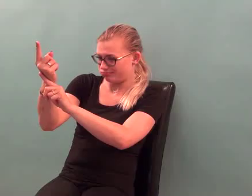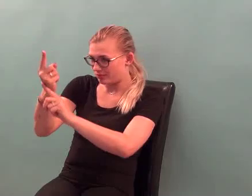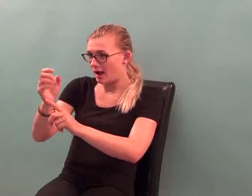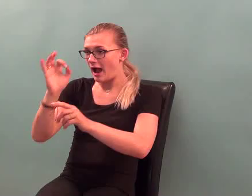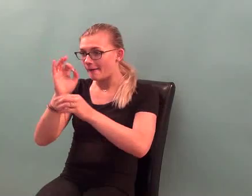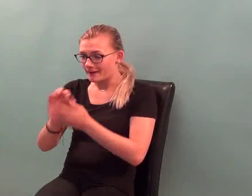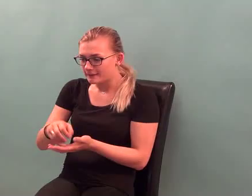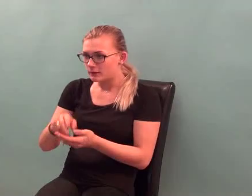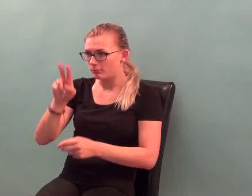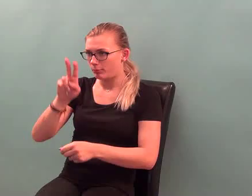W jednej chwili do chłopca trzymającego w ręku kamień podchodzi policjant.